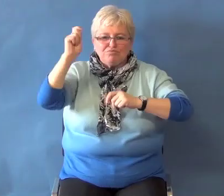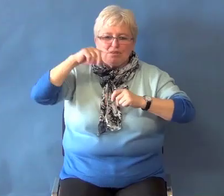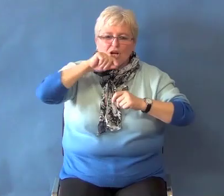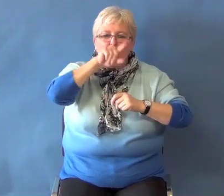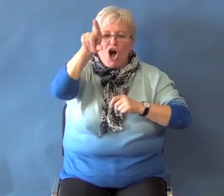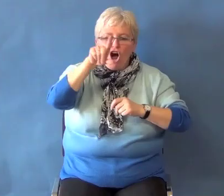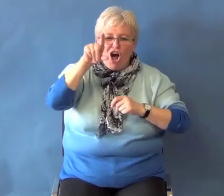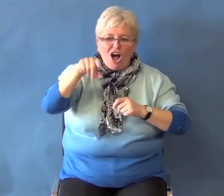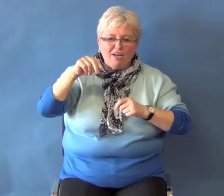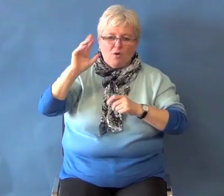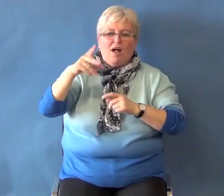Dzwoni i pojawia się ptaszek.